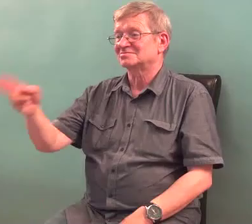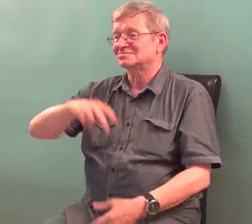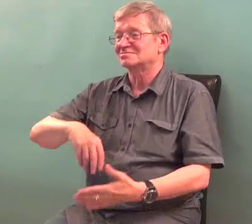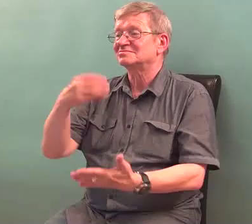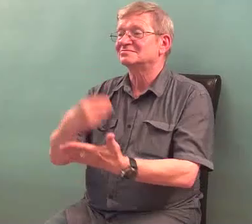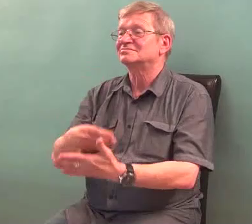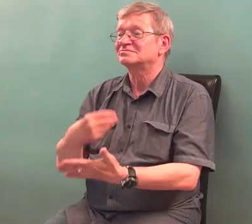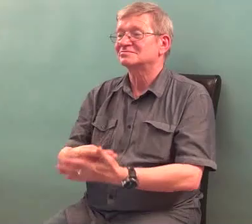Zakupy.